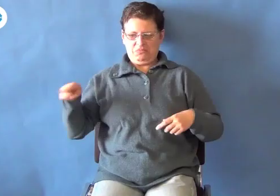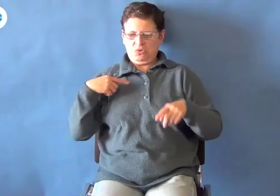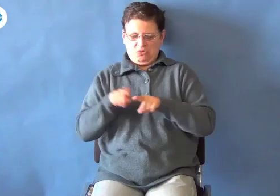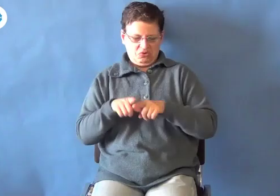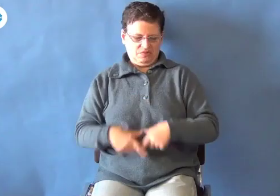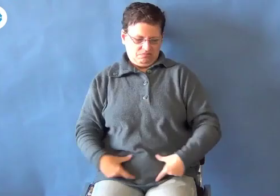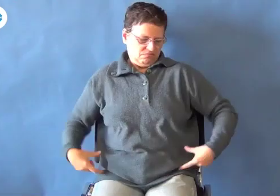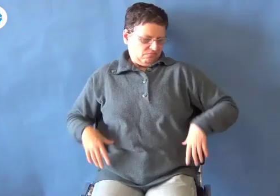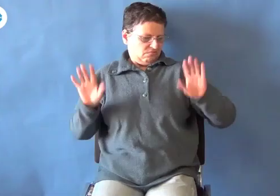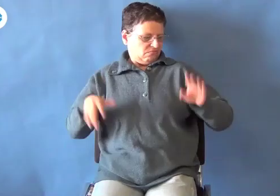Oboje tak samo mają majtki.